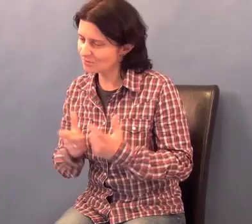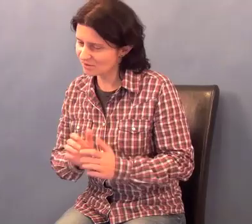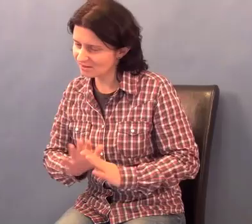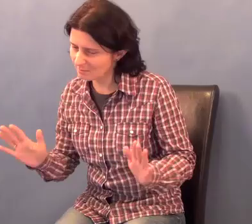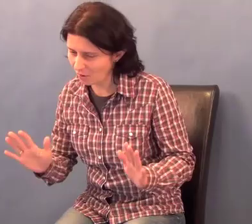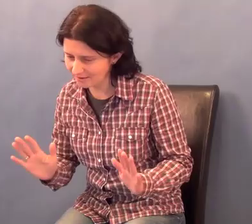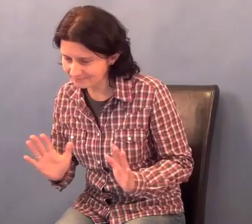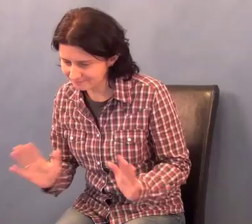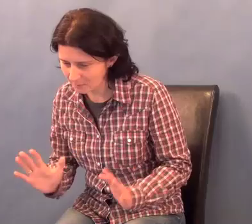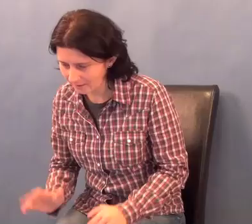Cały dzień jest mój, nie mogę.